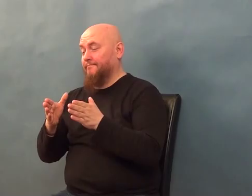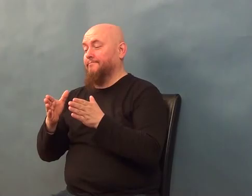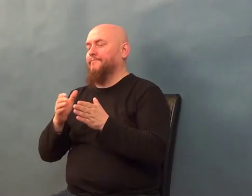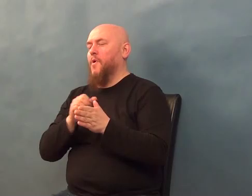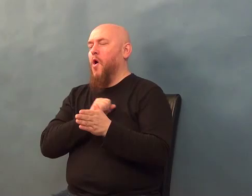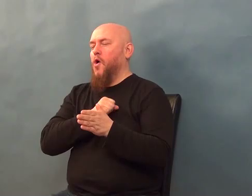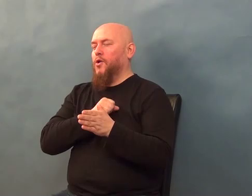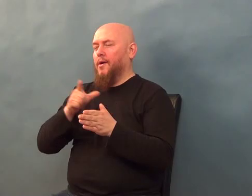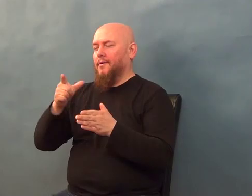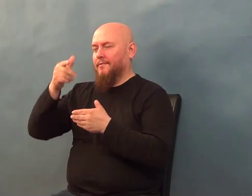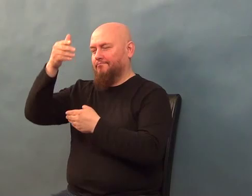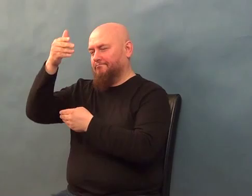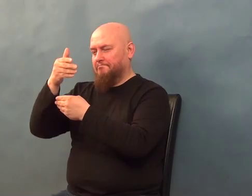Okno na wpół otwarte.